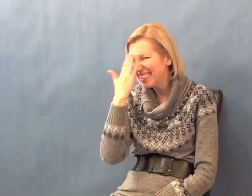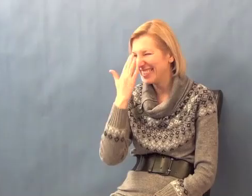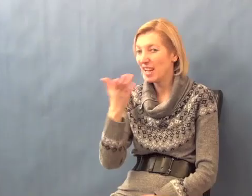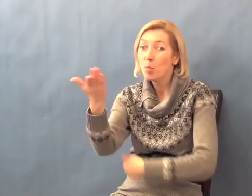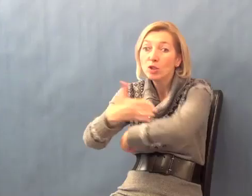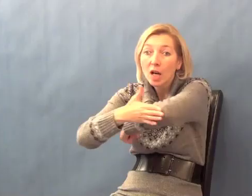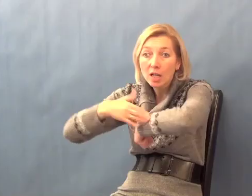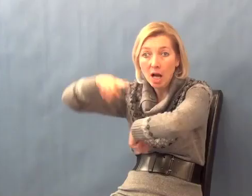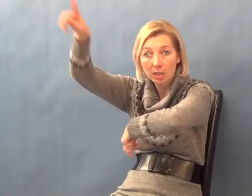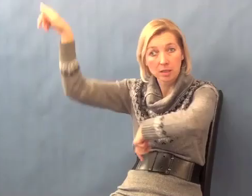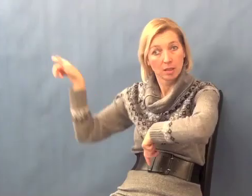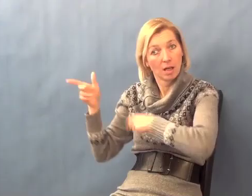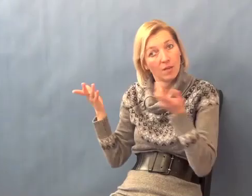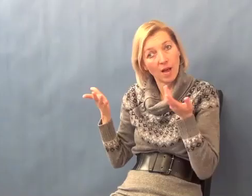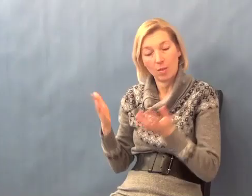Wiem, może za granicą tak mają.